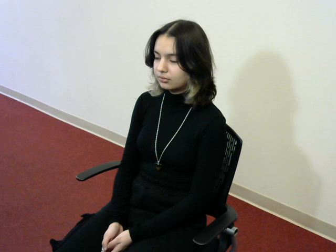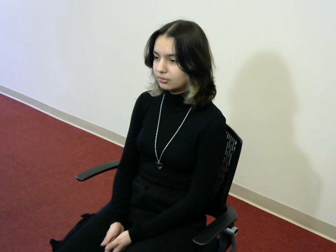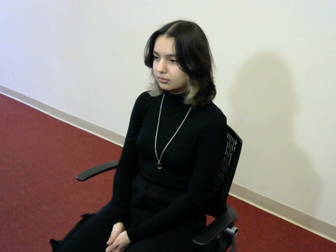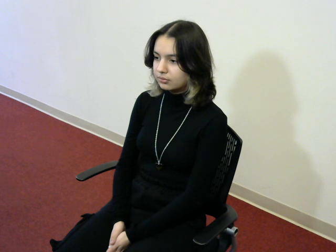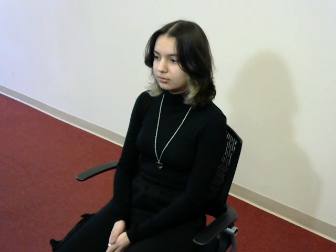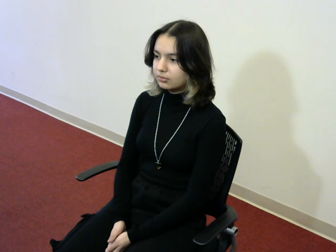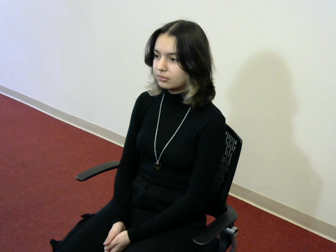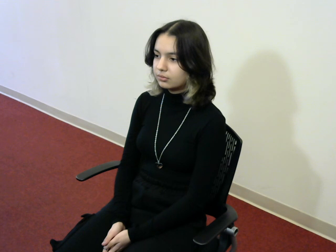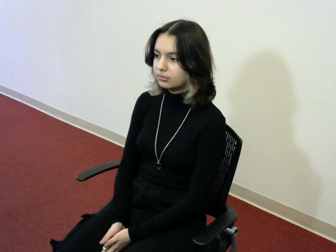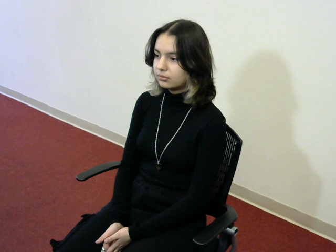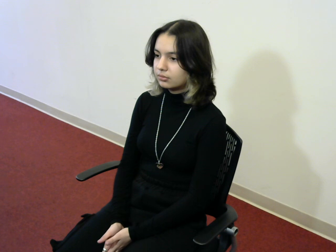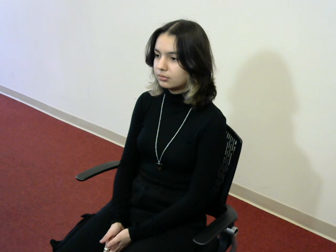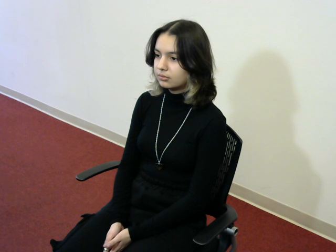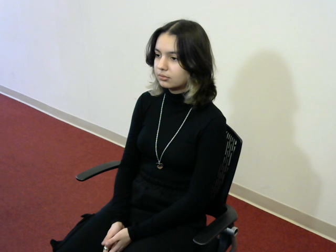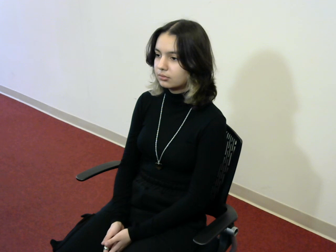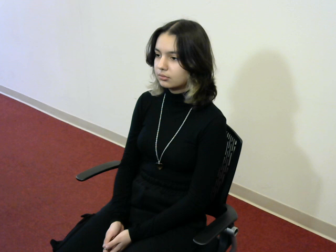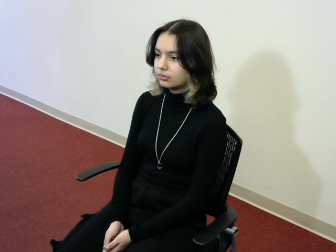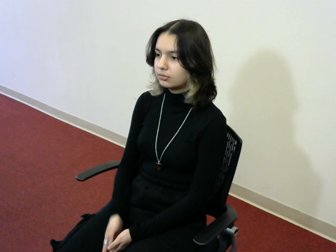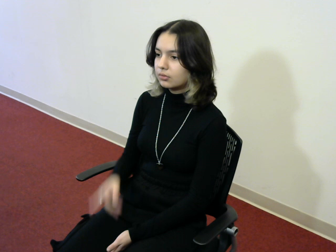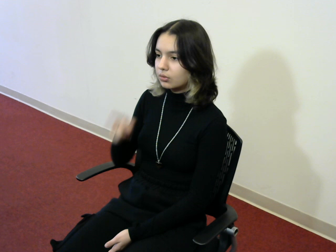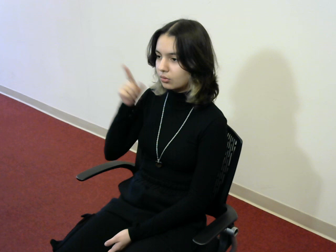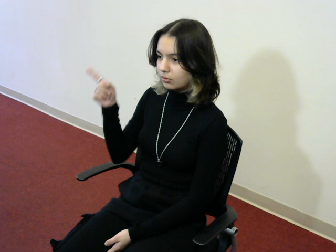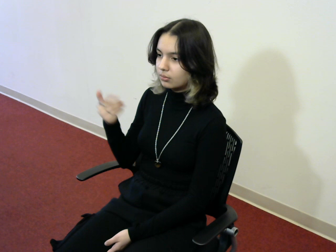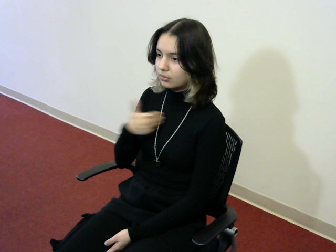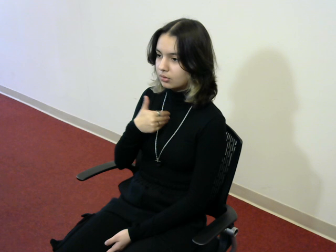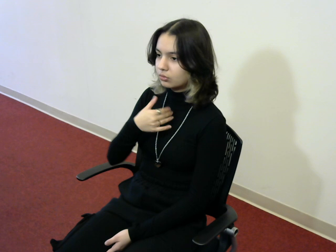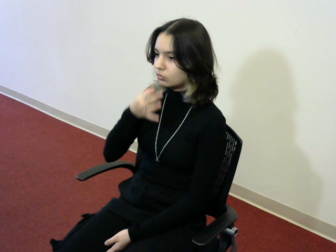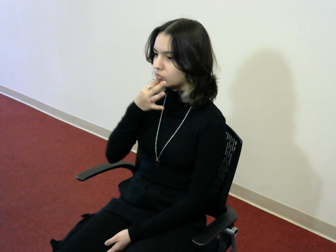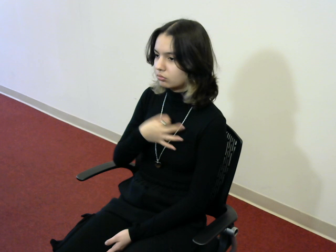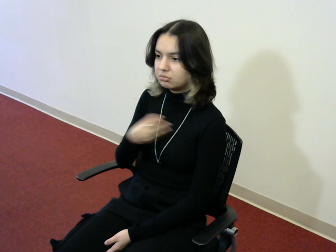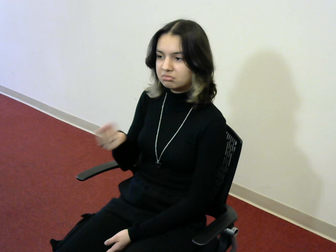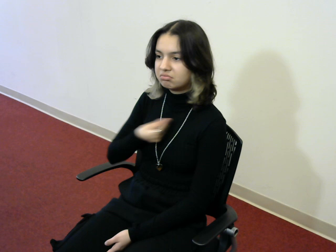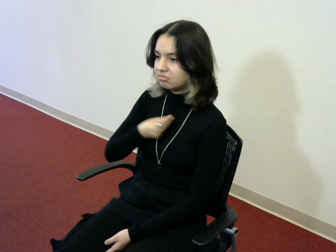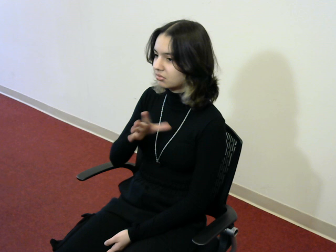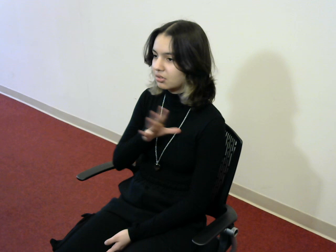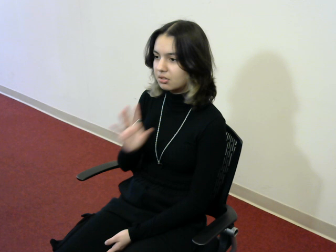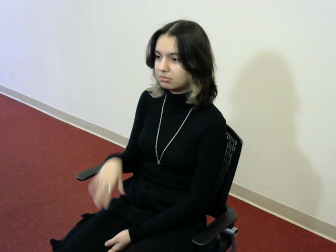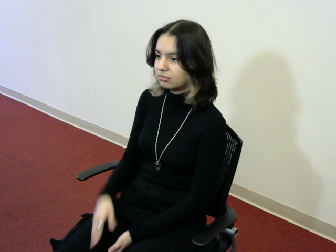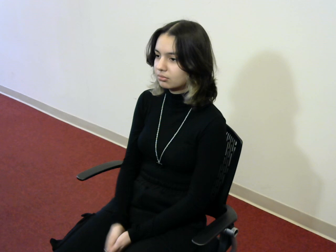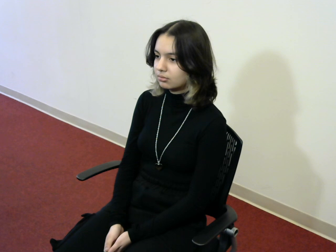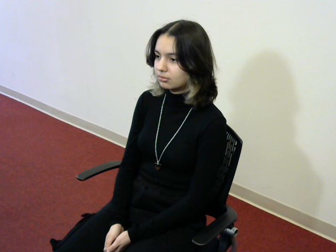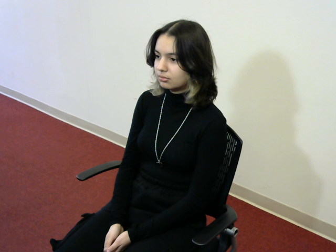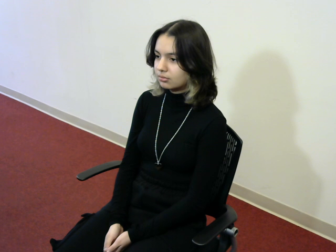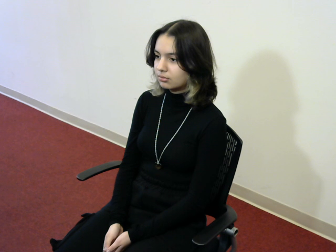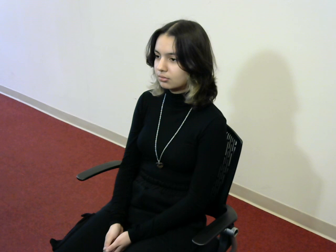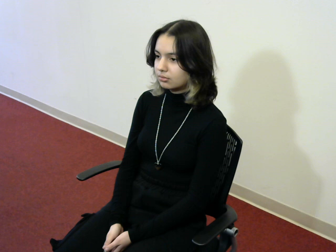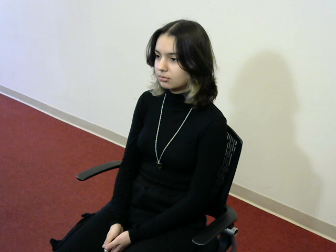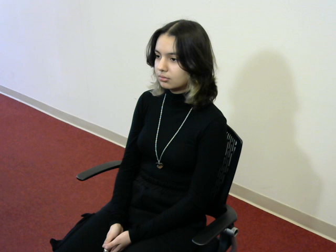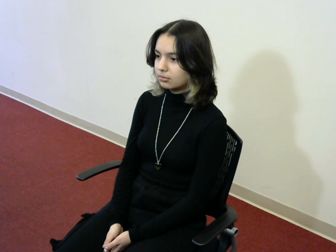O mənə cavab verməyib